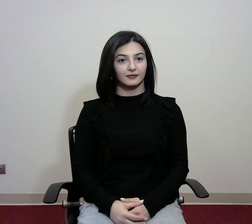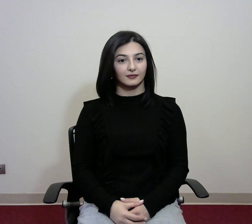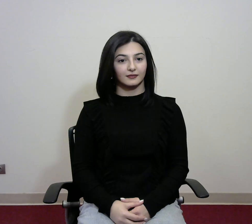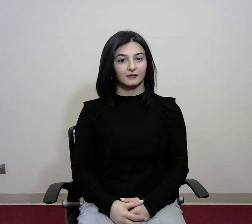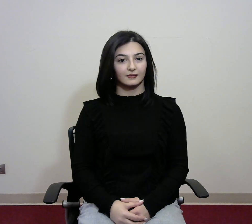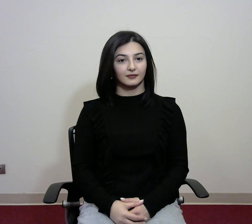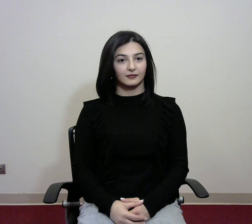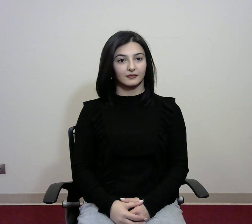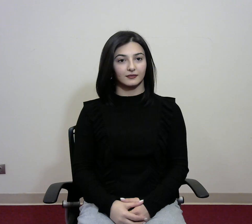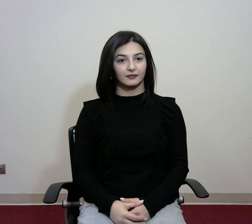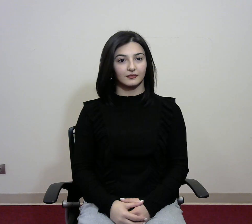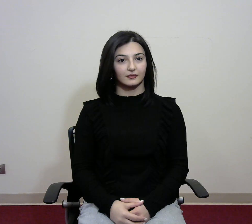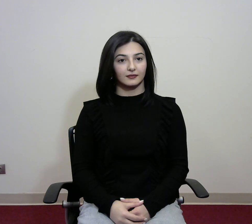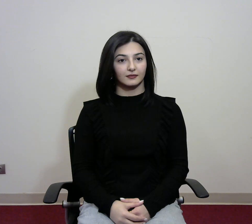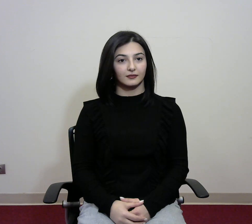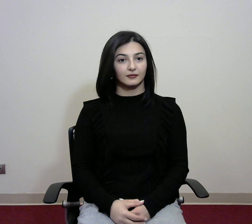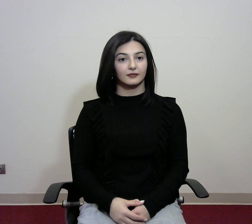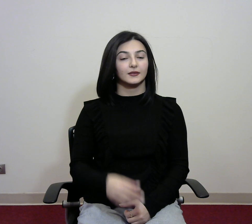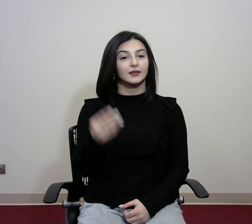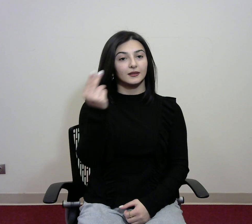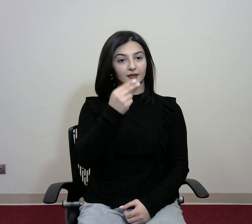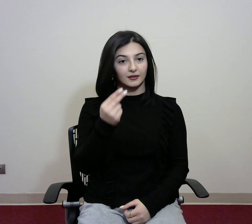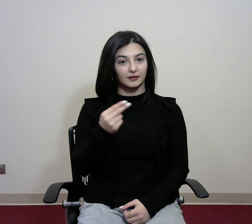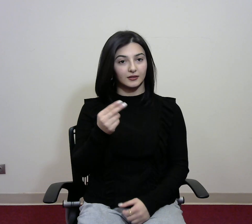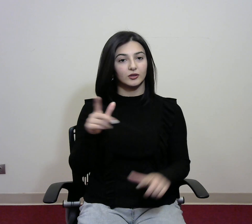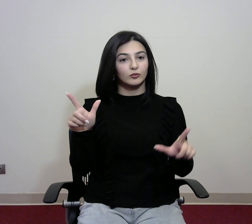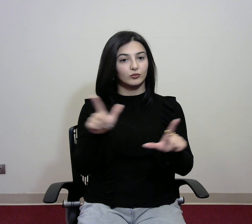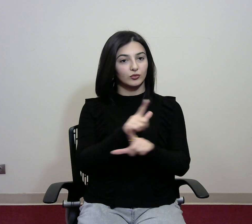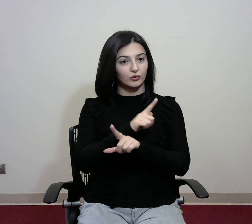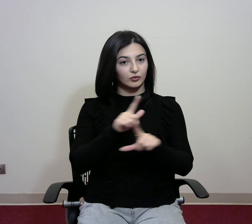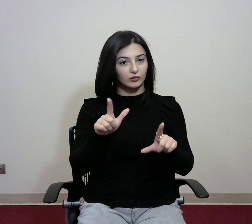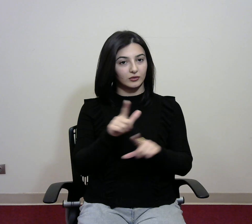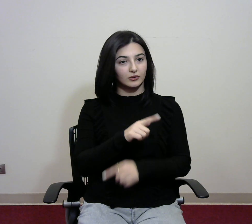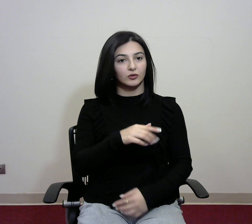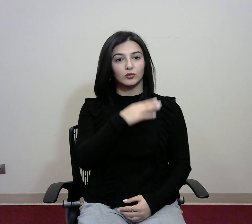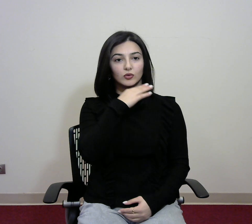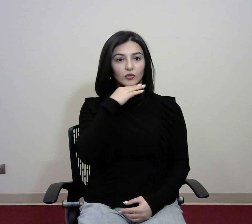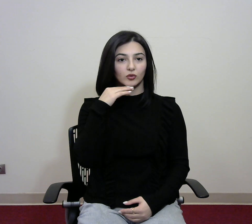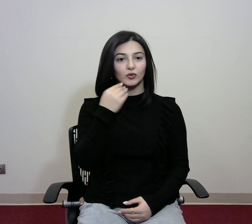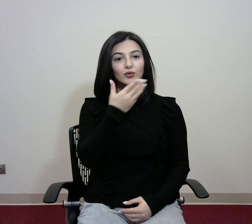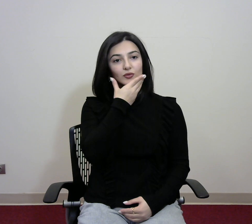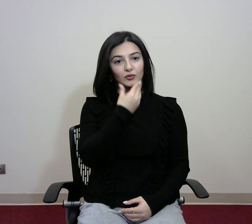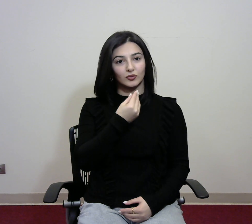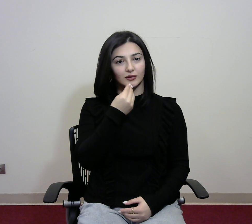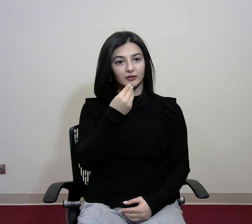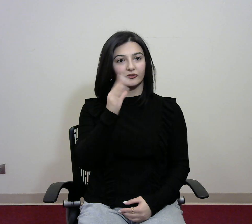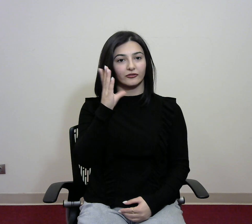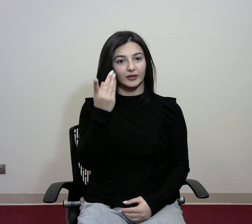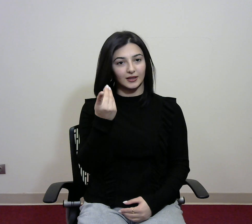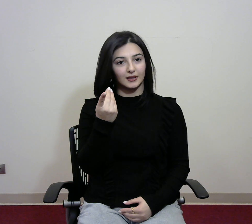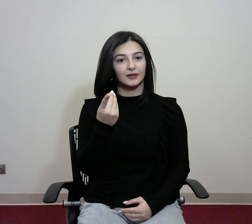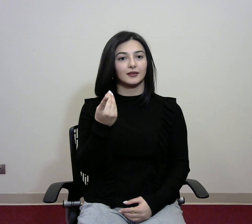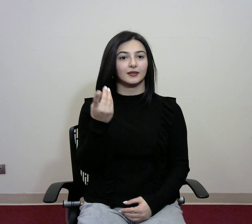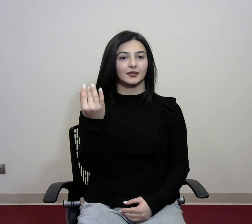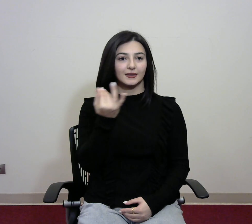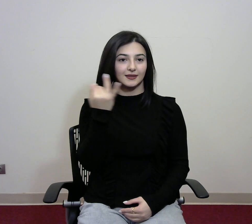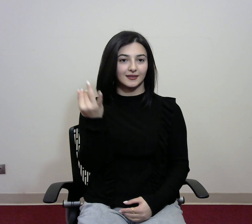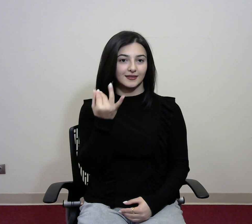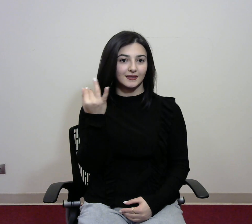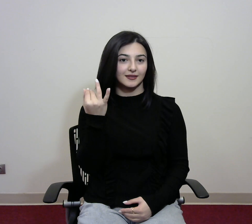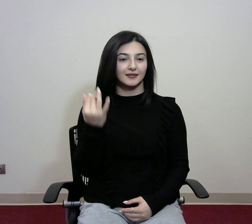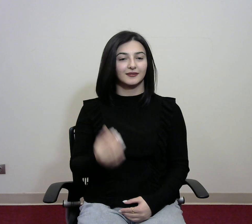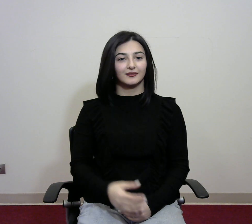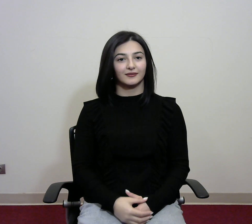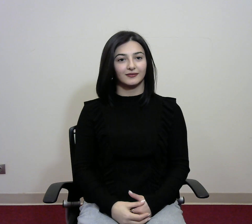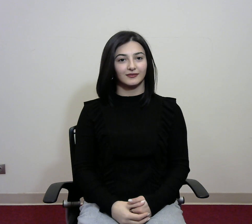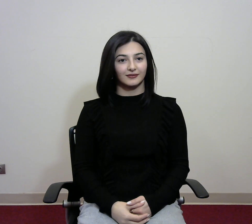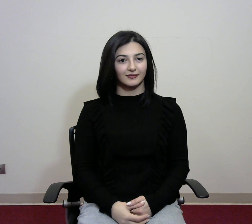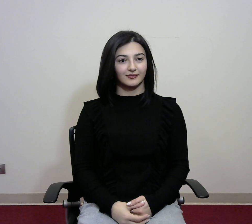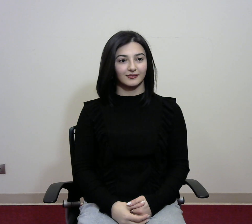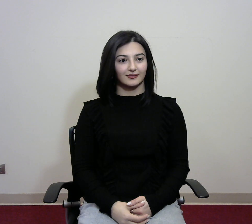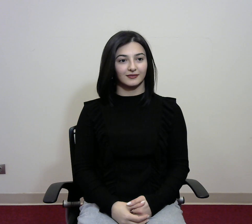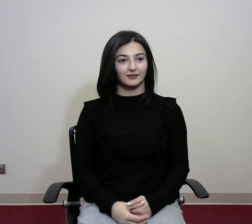Rəsm muzeyi çox gözəl və maraqlıdır